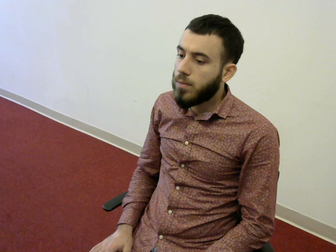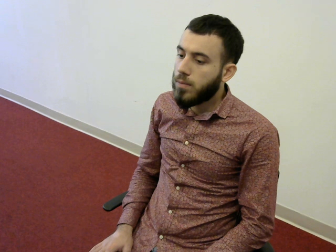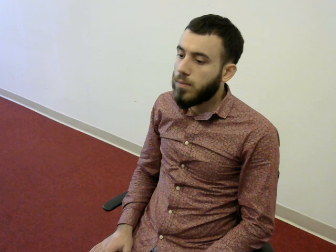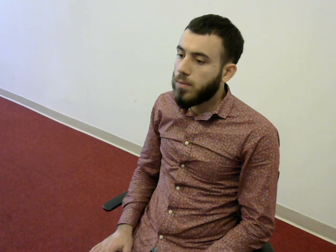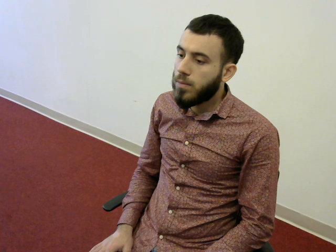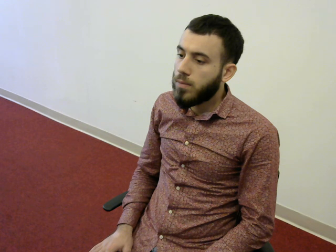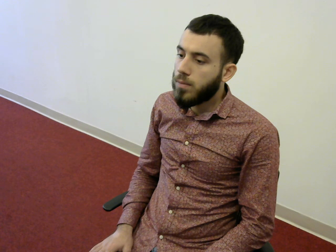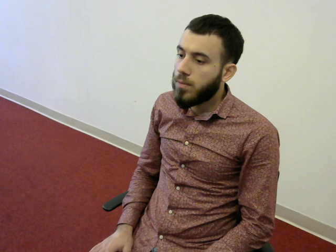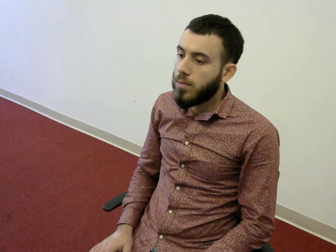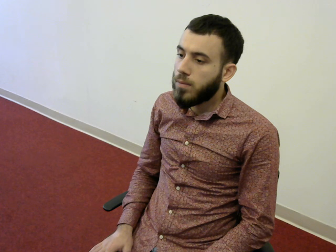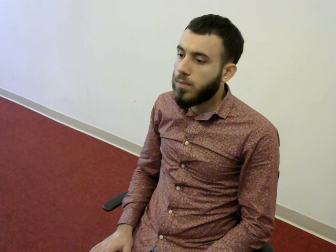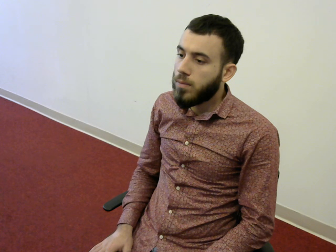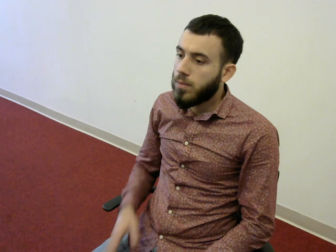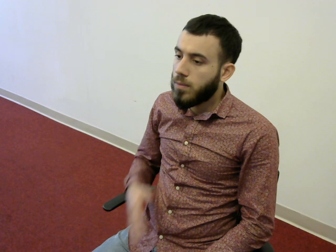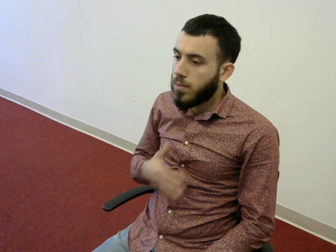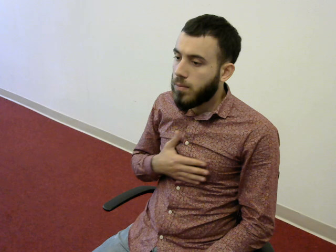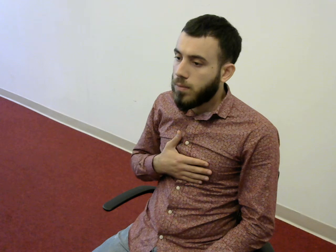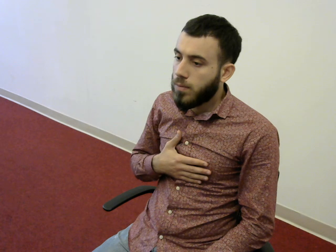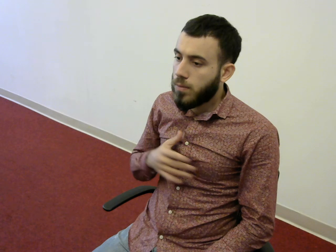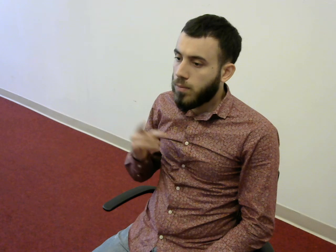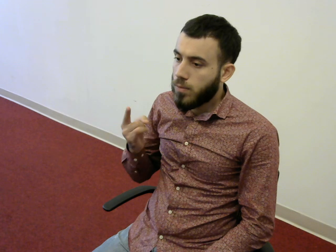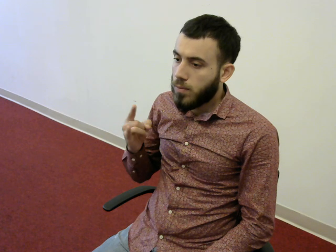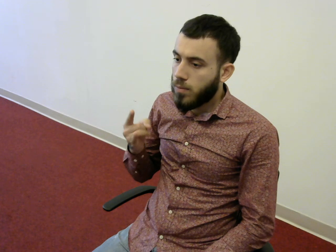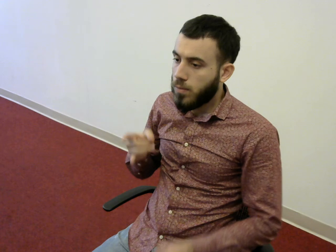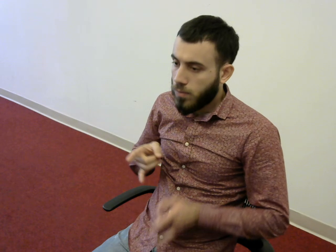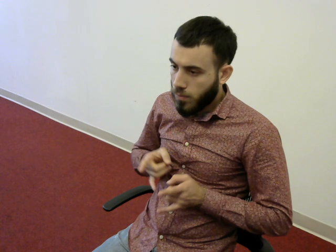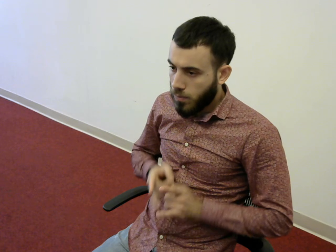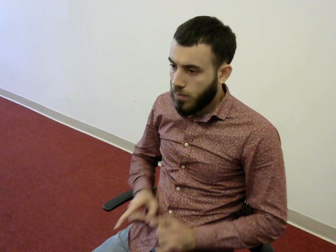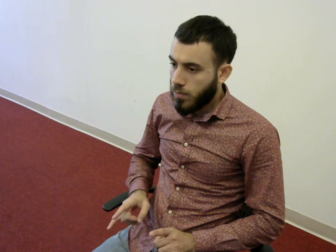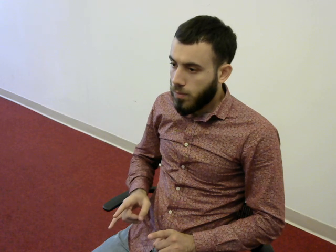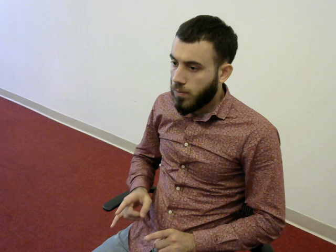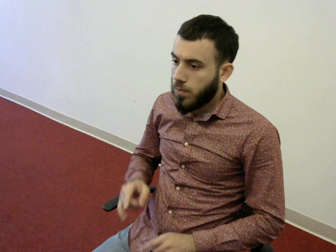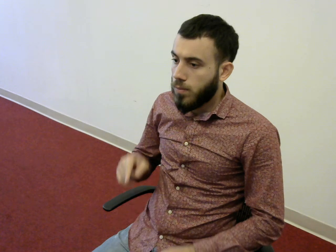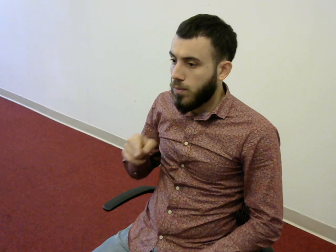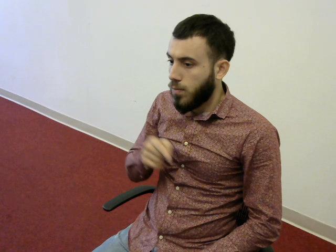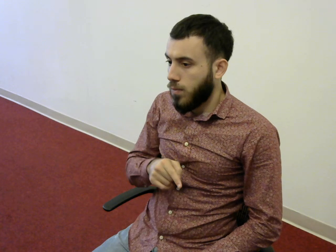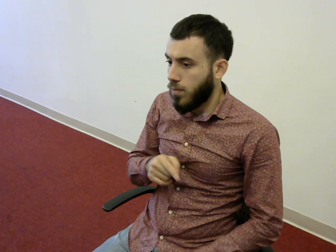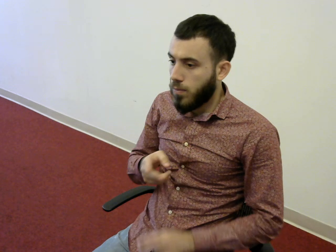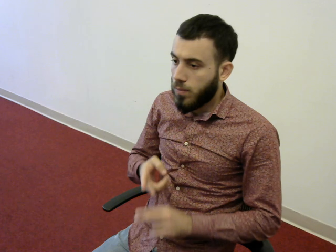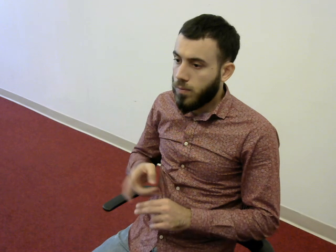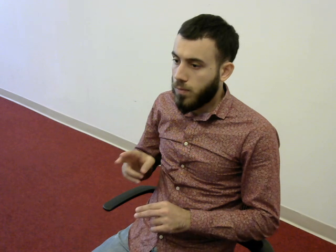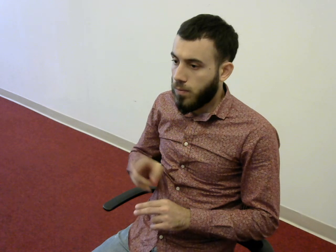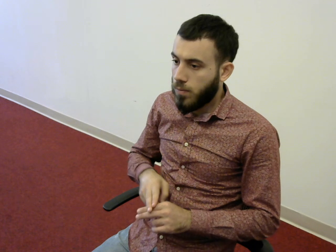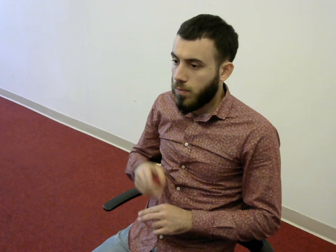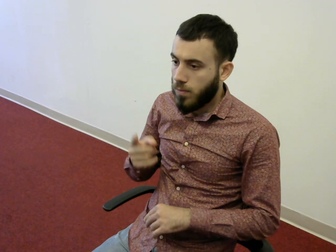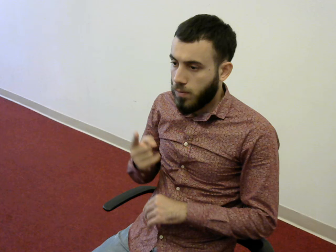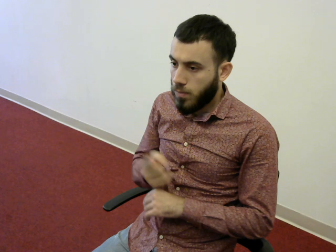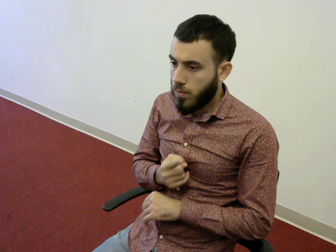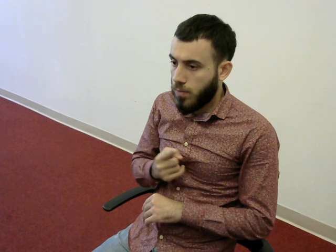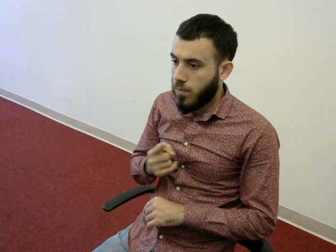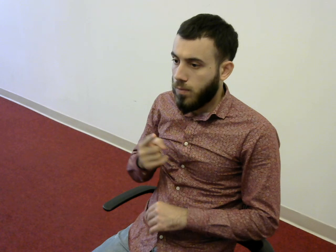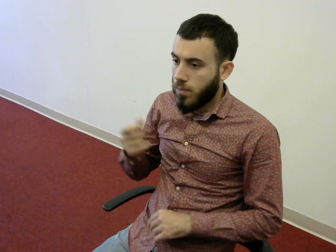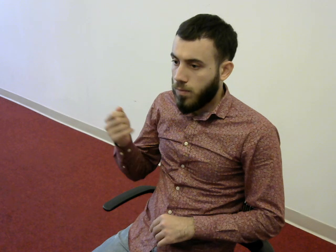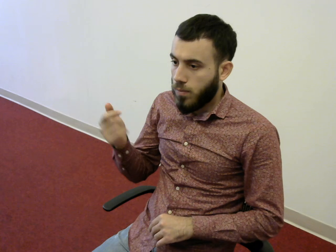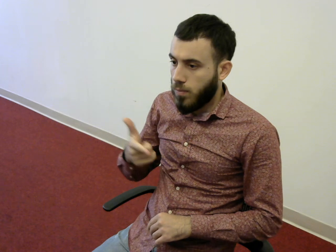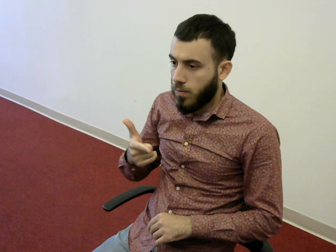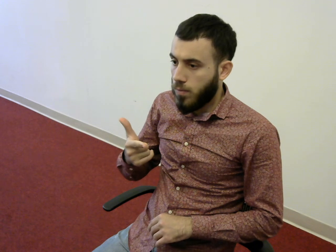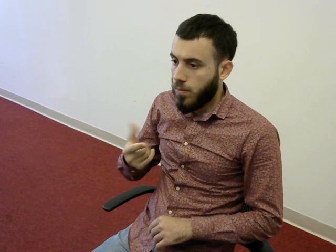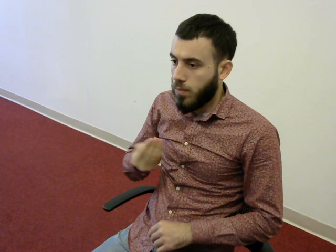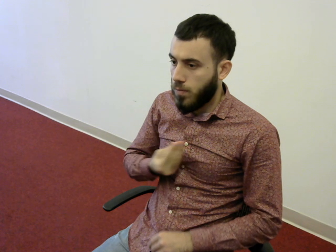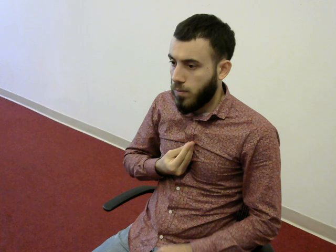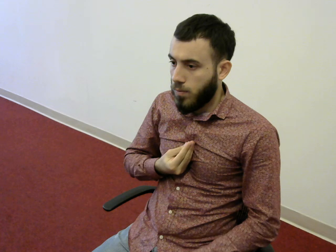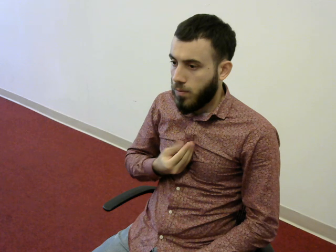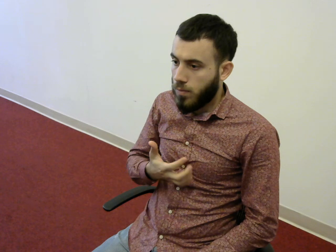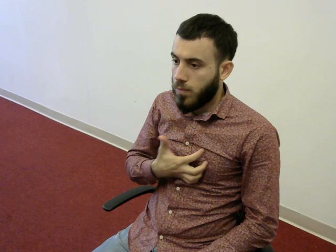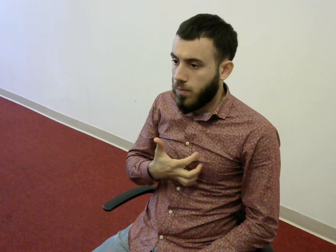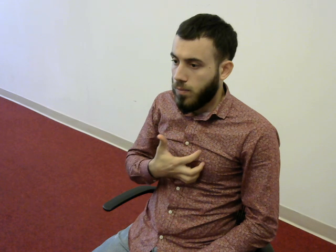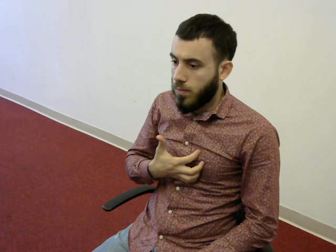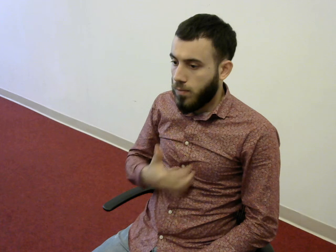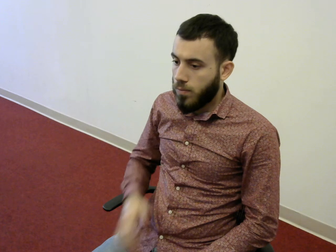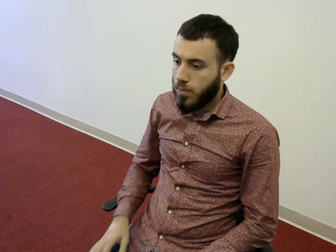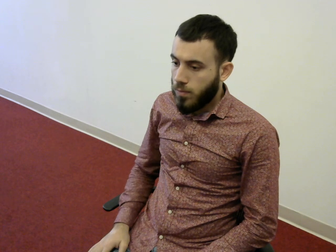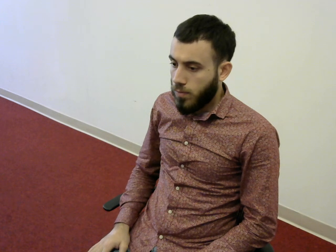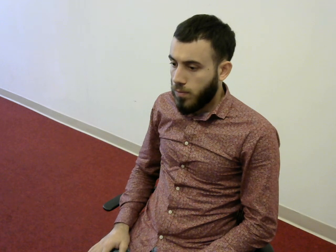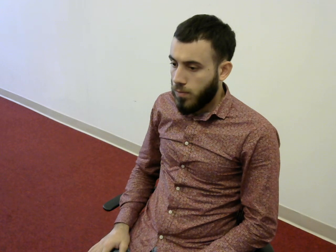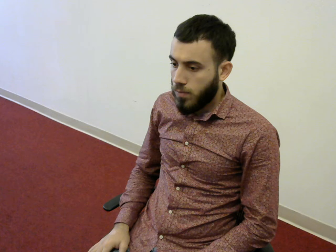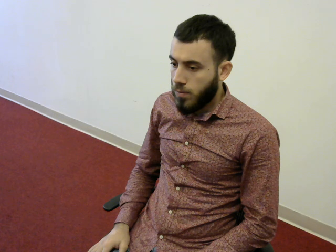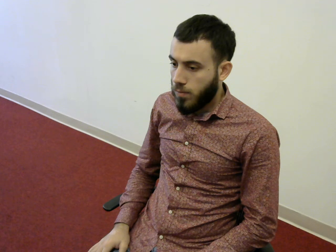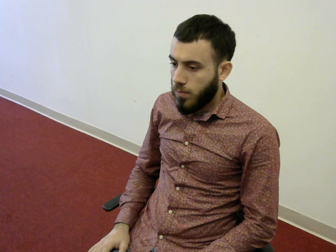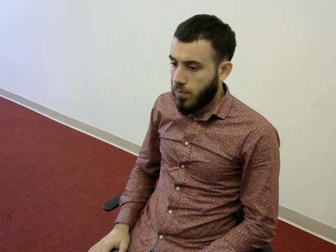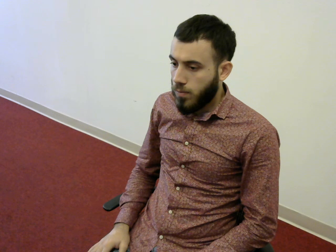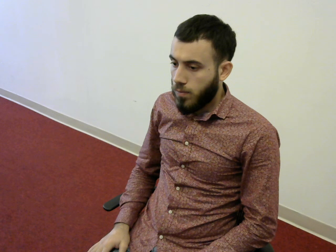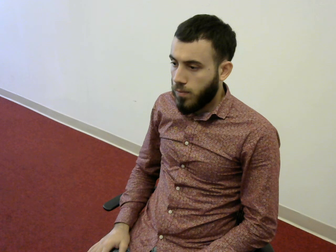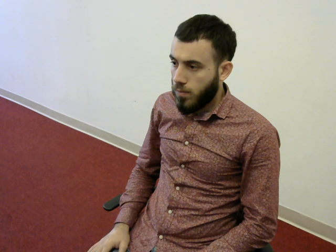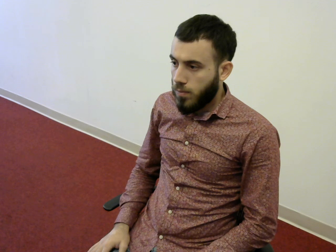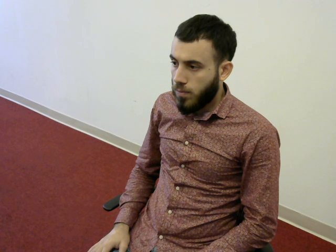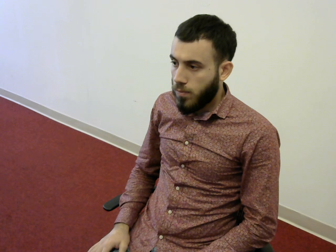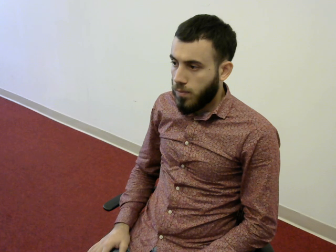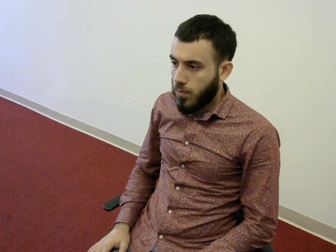Mənim uşağım anadan olub, ona görə birdəfəlik müavinət almaq istəyirəm